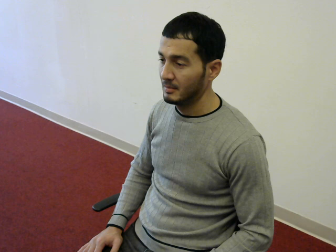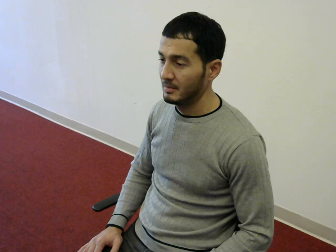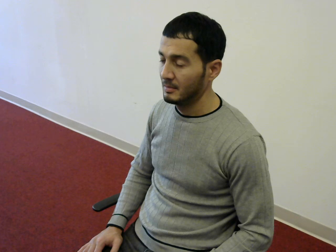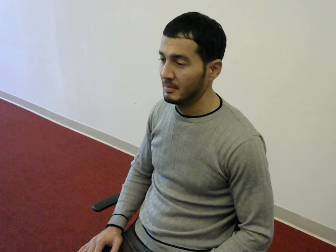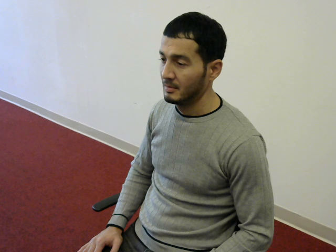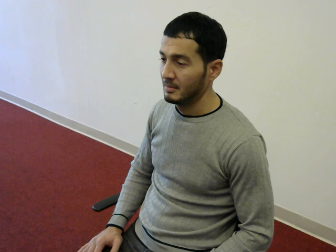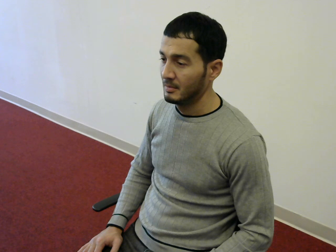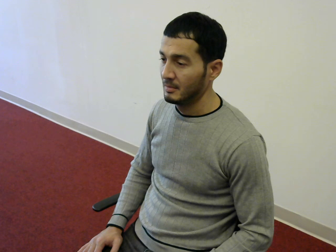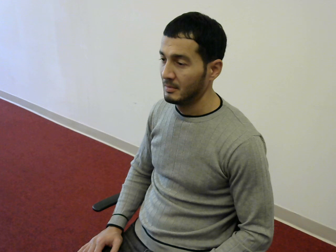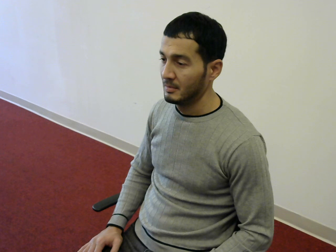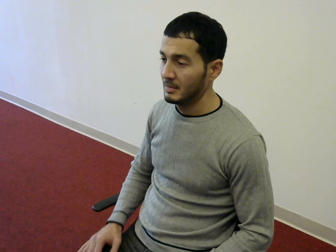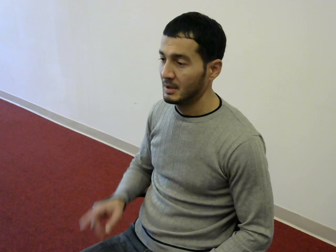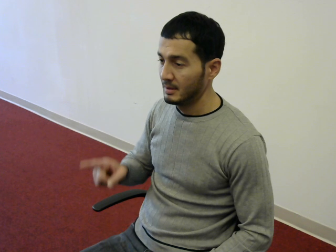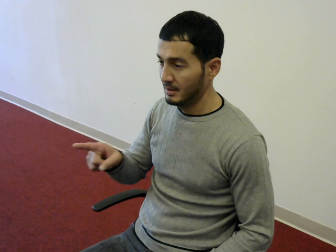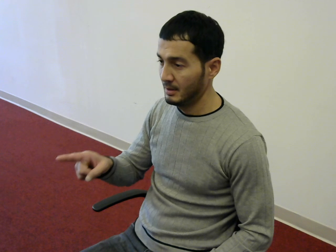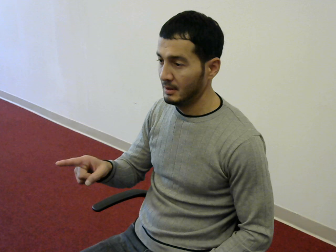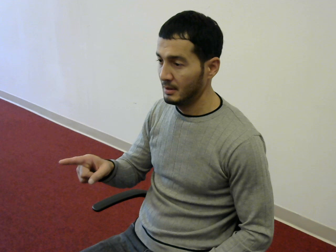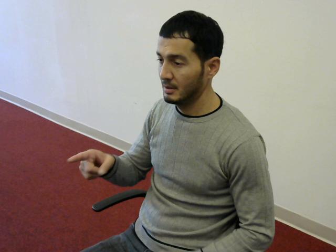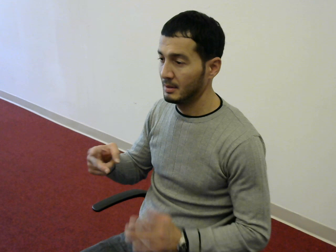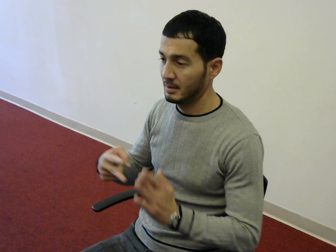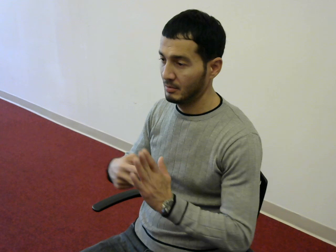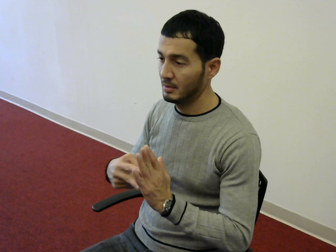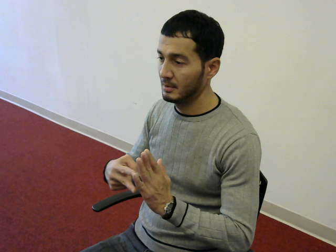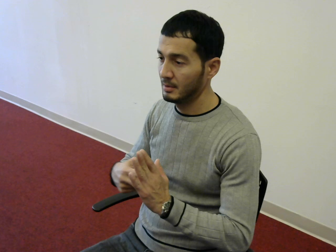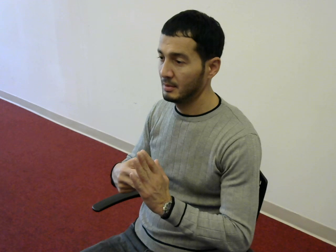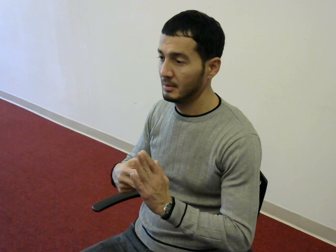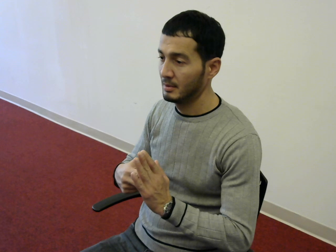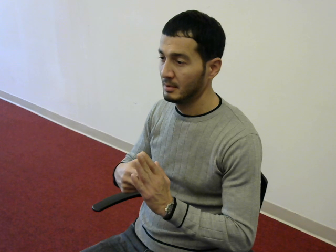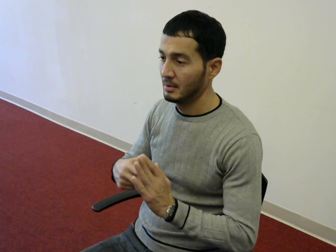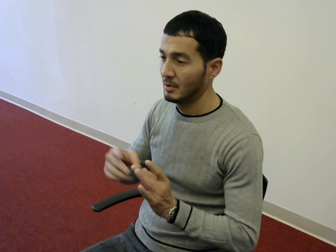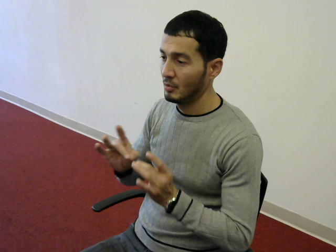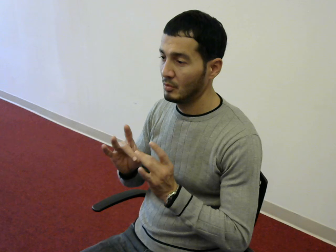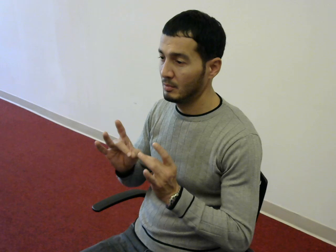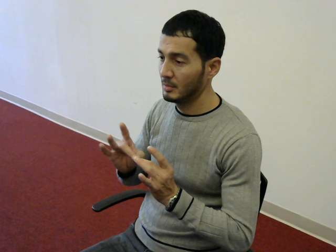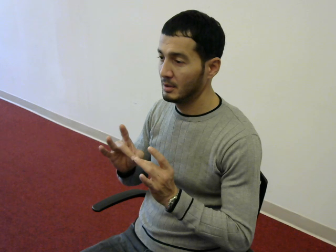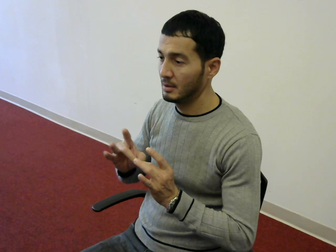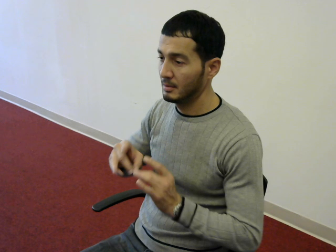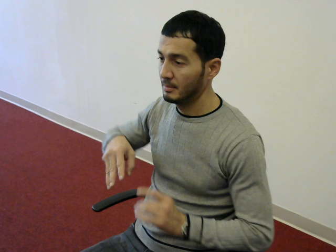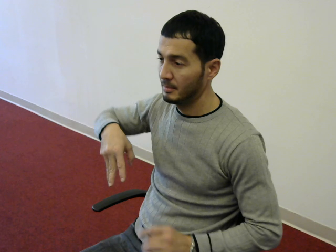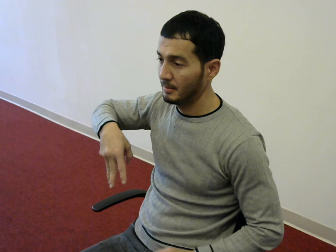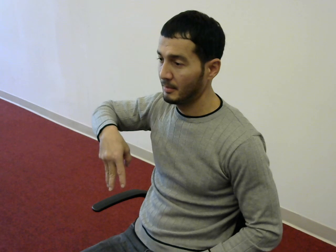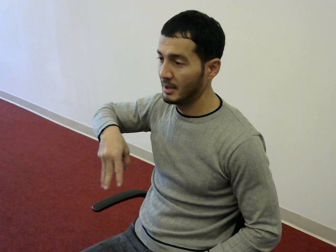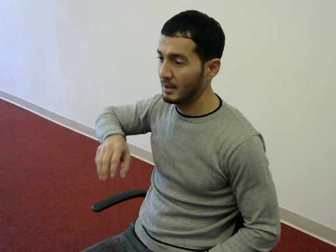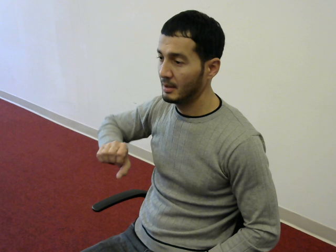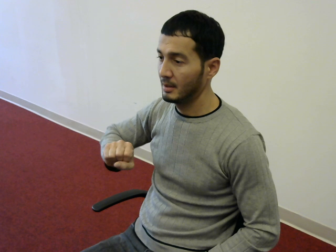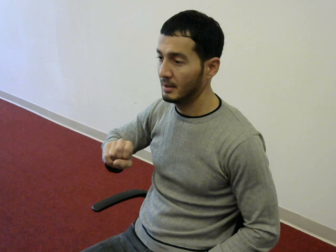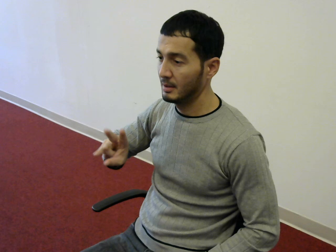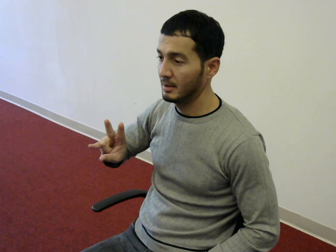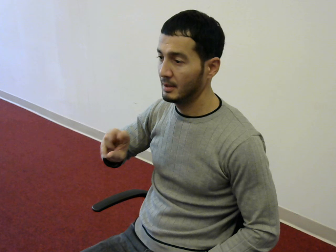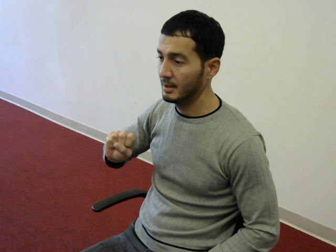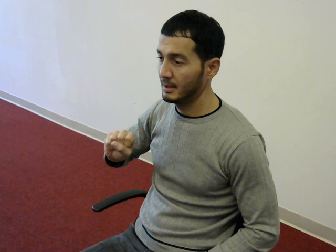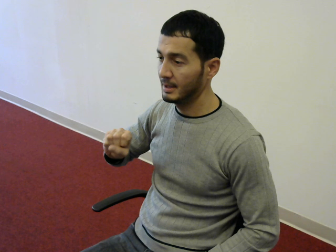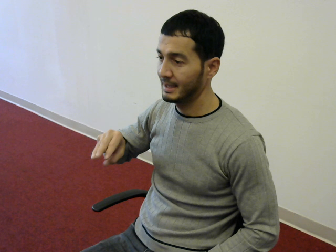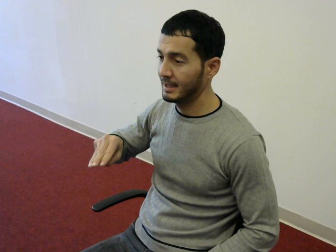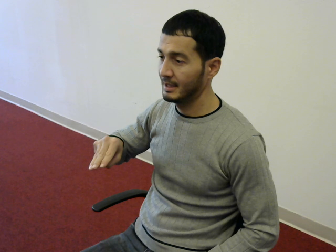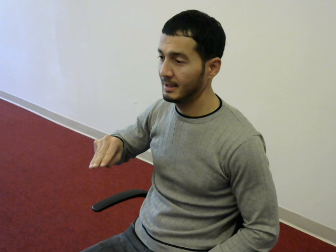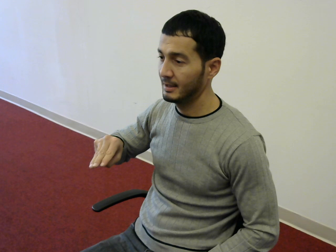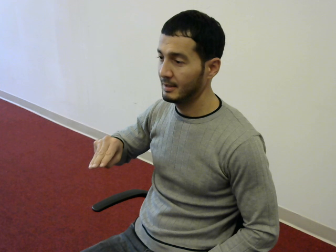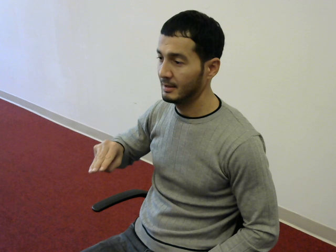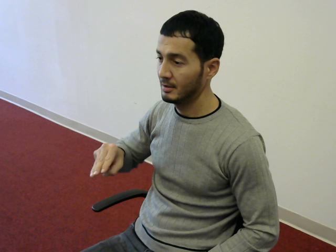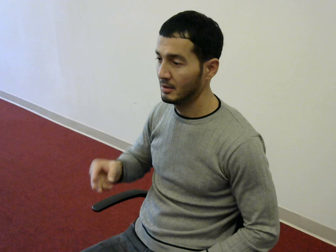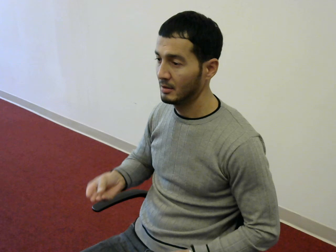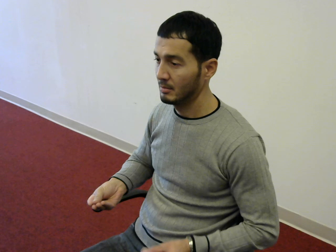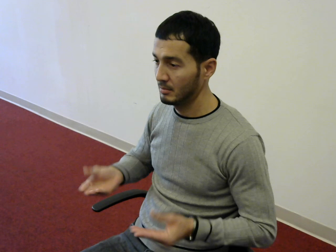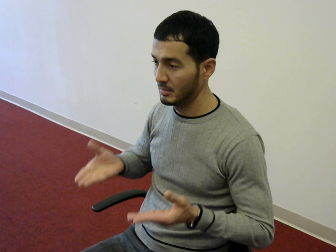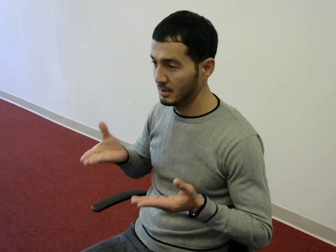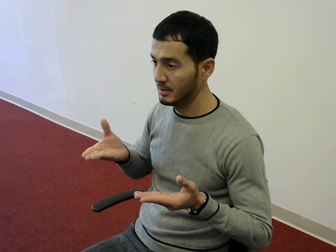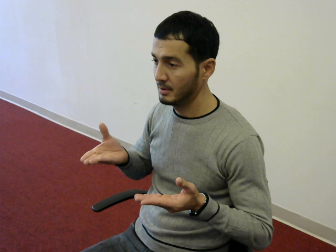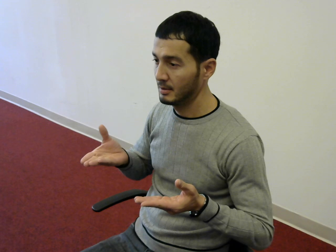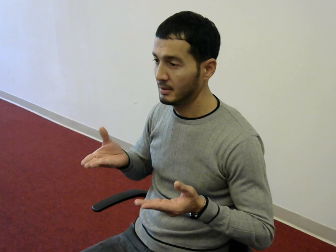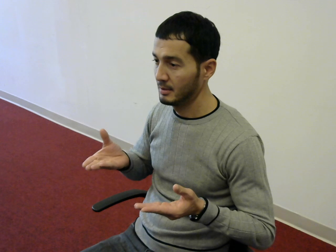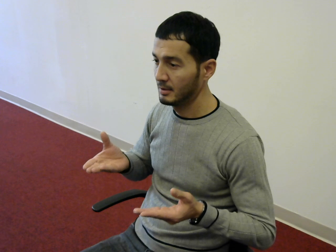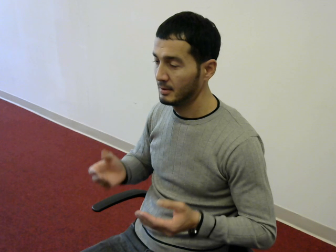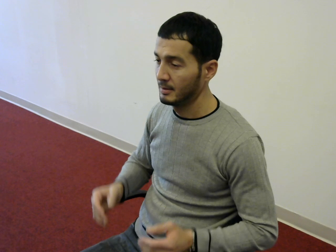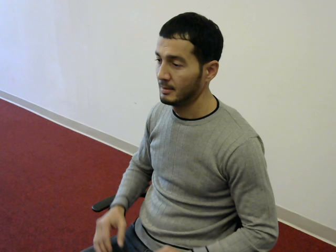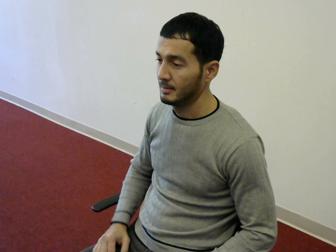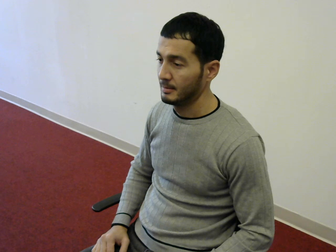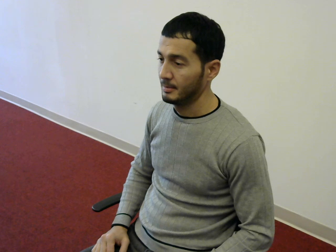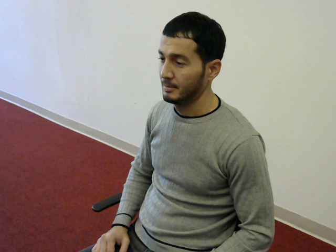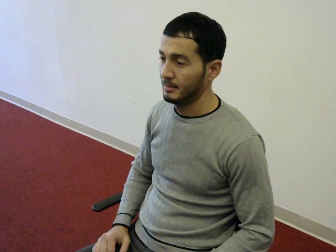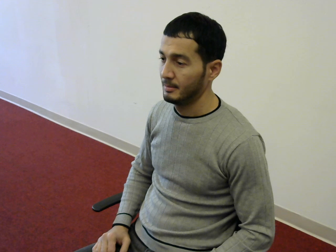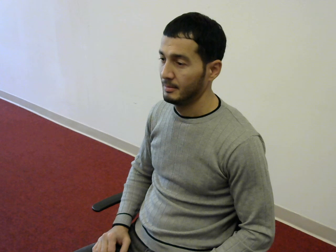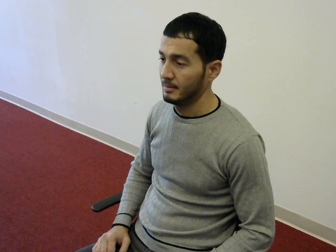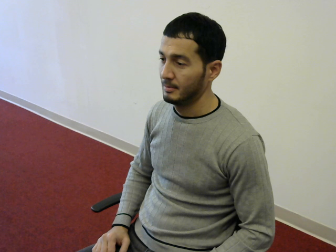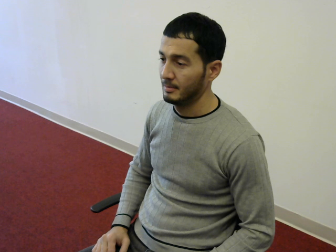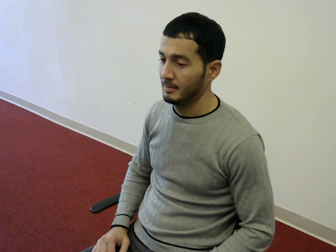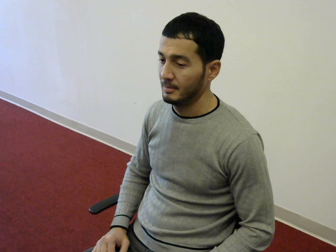Bunun qiyməti 10 manat qalxıb